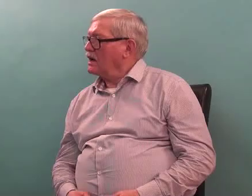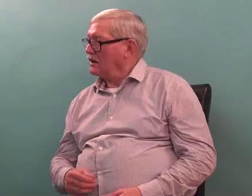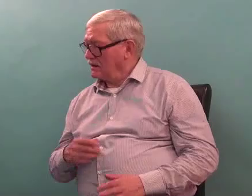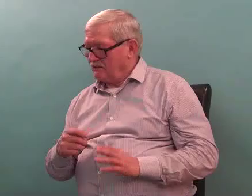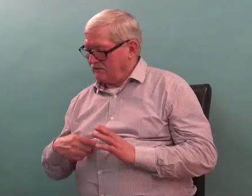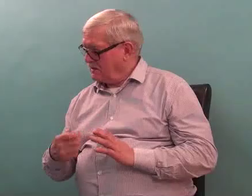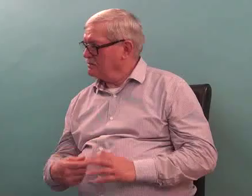Film.